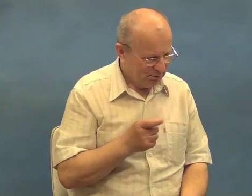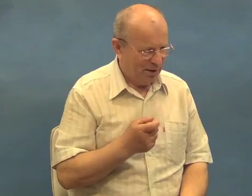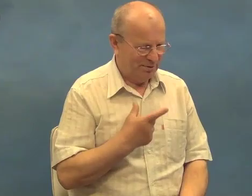Strzela.